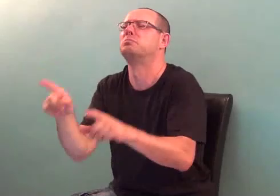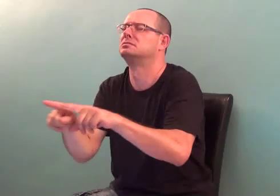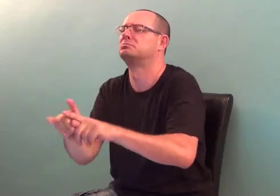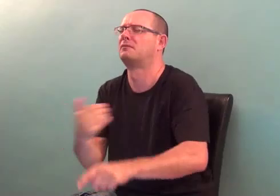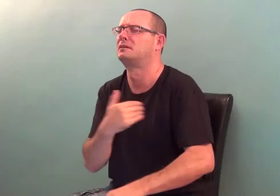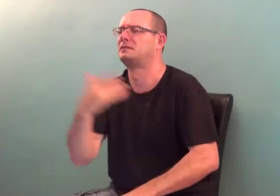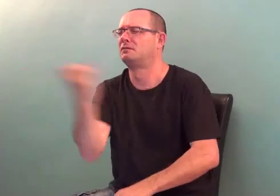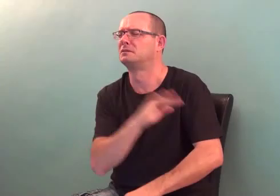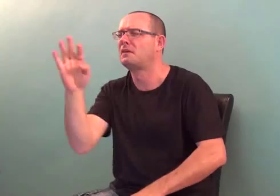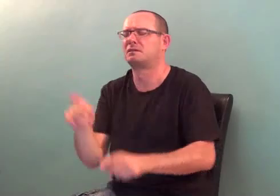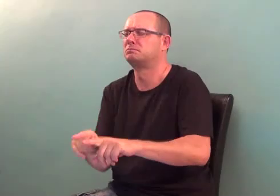To tak samo jakby przyjechać z Warszawy o czwartej.